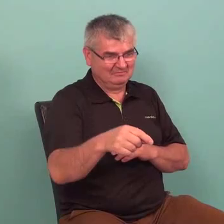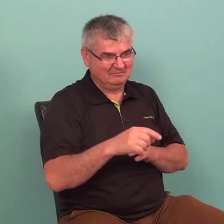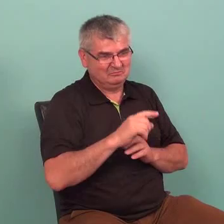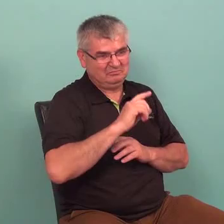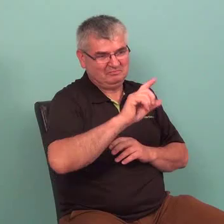Odjechała.